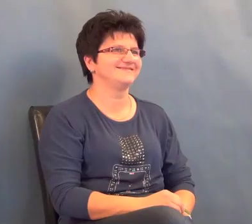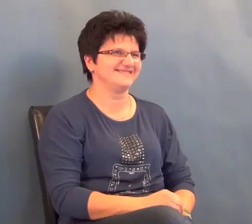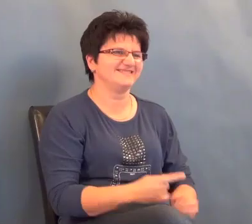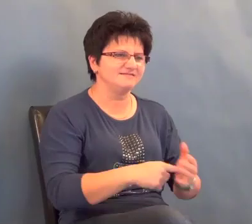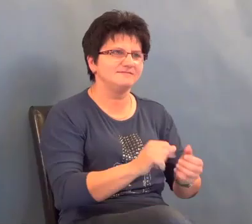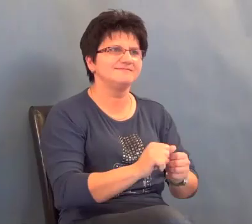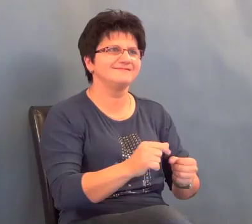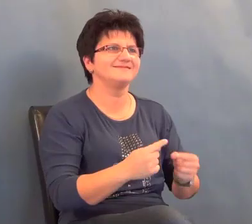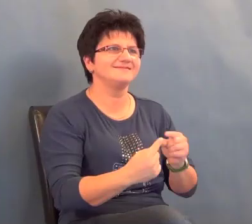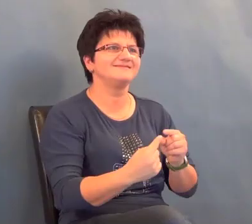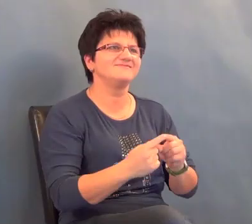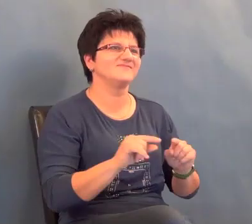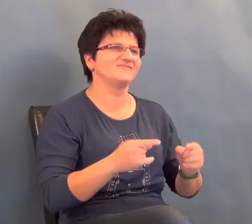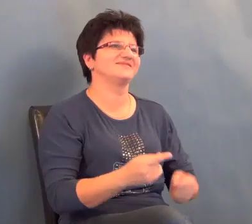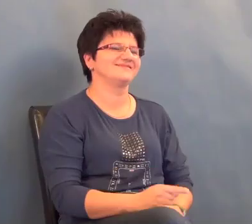Trzeba dopasować termin.